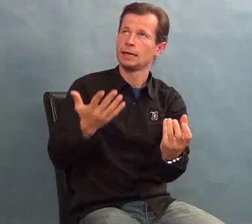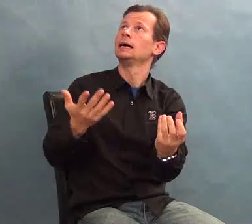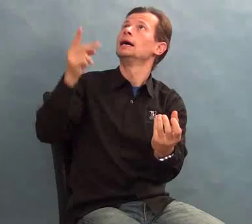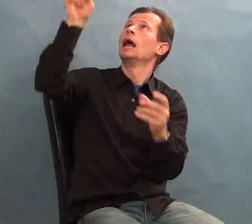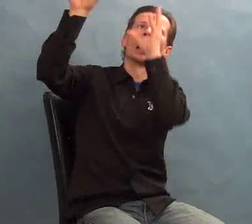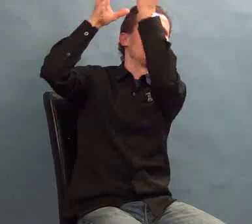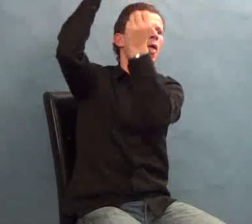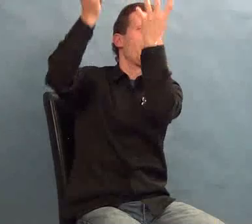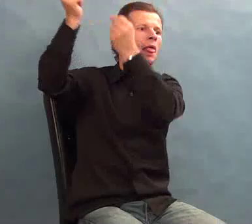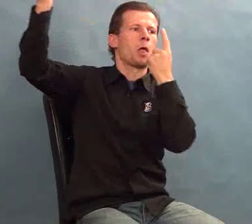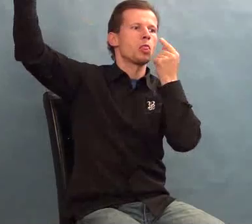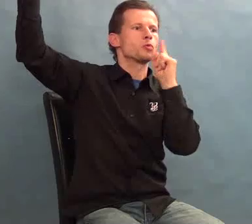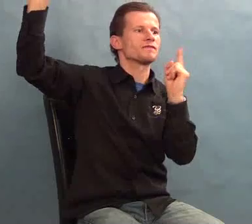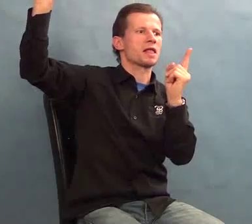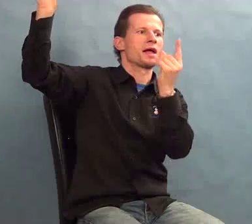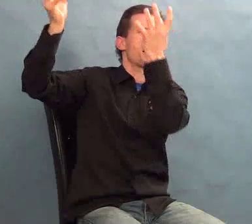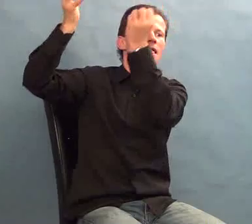Mężczyzna zrywa gruszki, nie zauważa go.